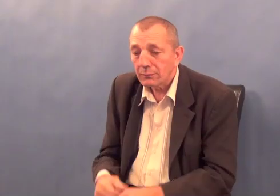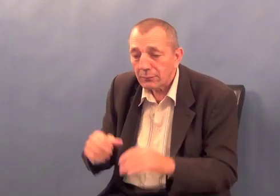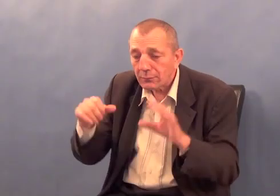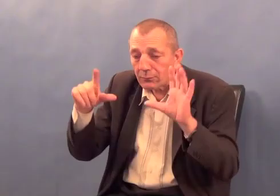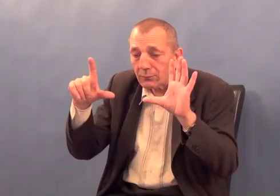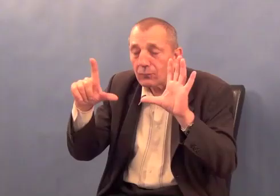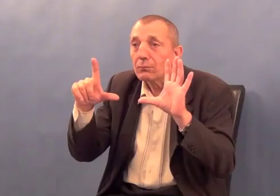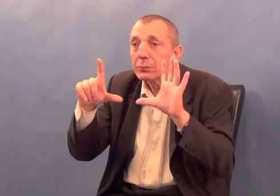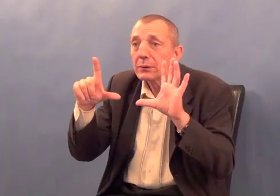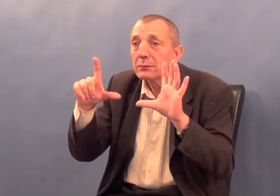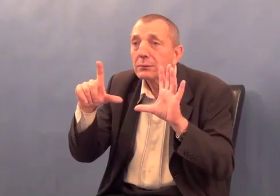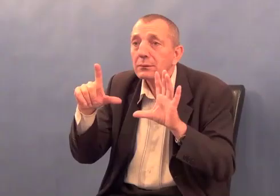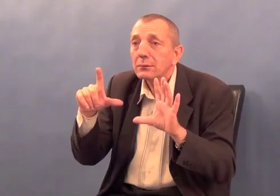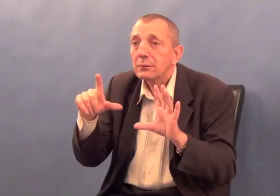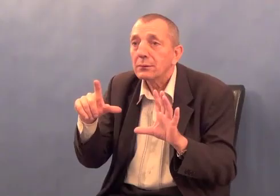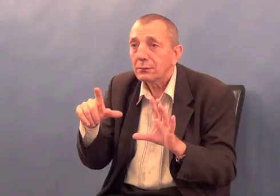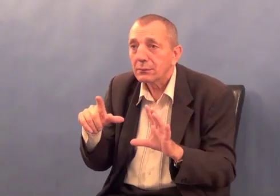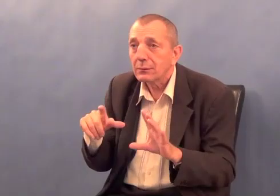Siódma?